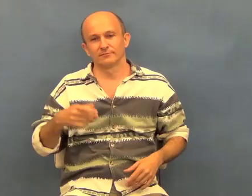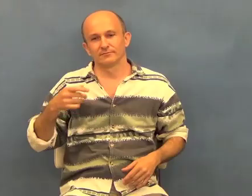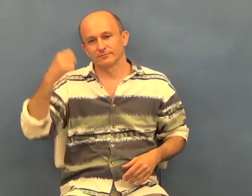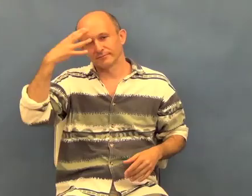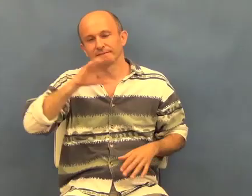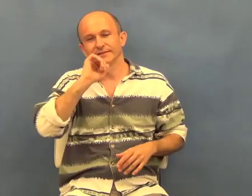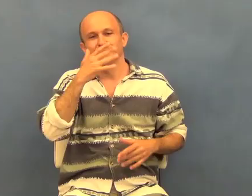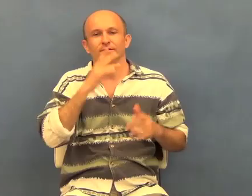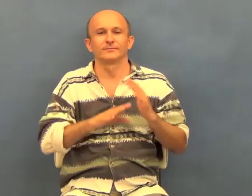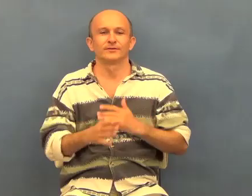A prysznica nie ma na wystawie.